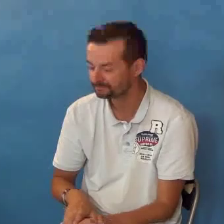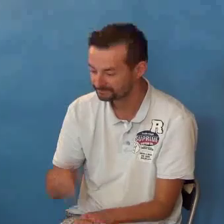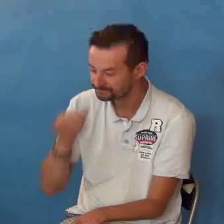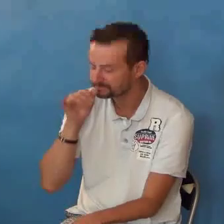Nie mogę.